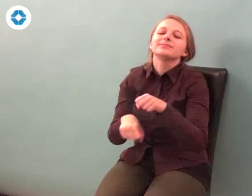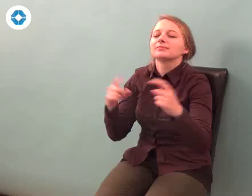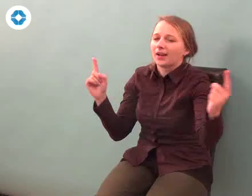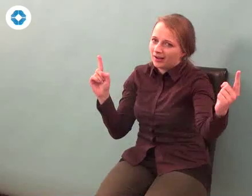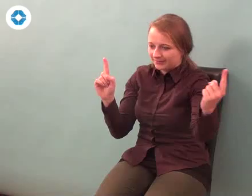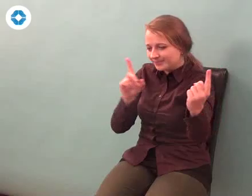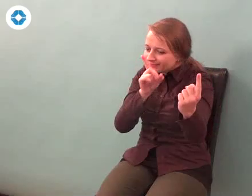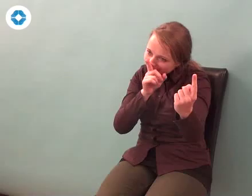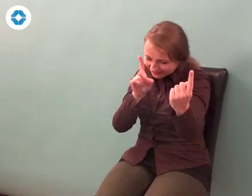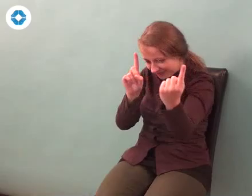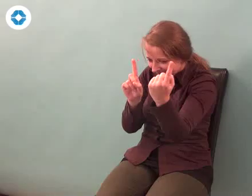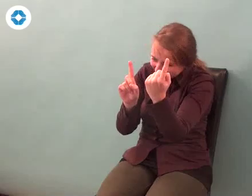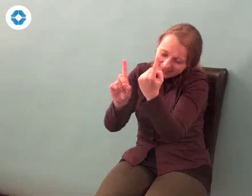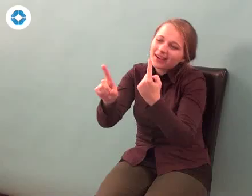Mijają się bez słowa.